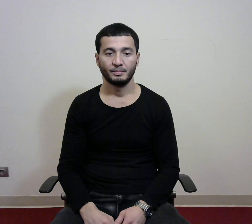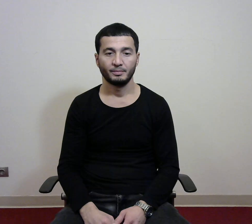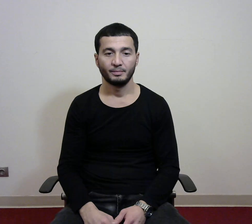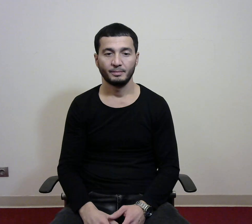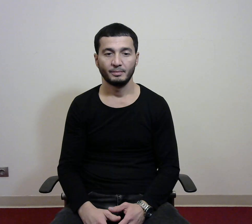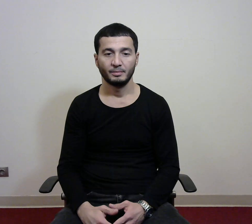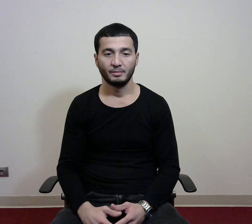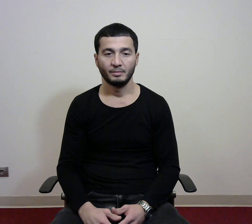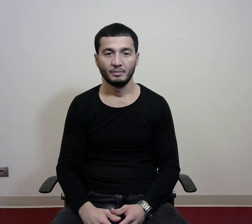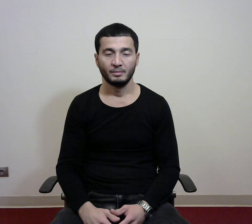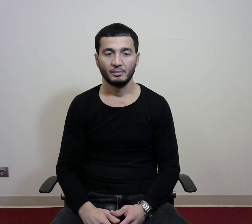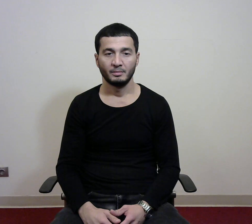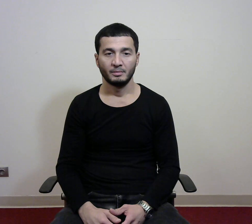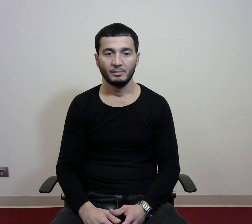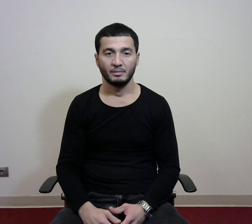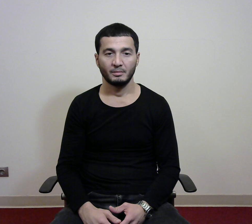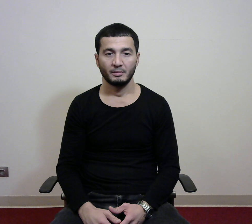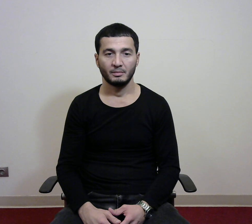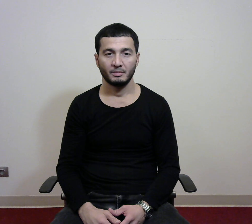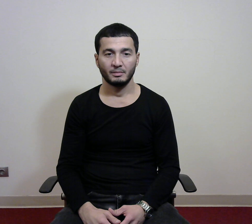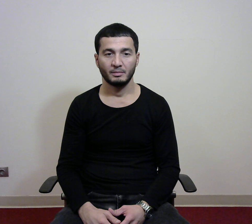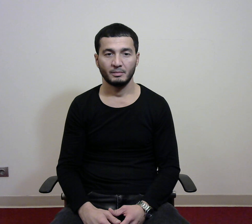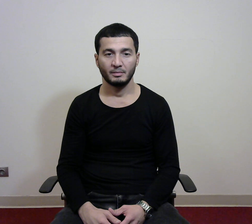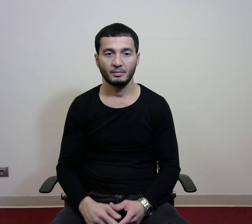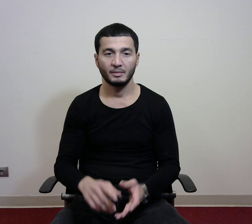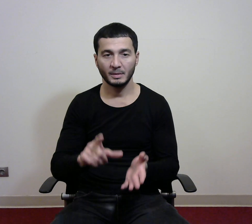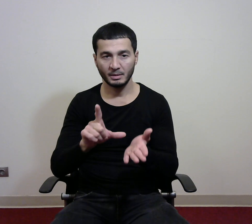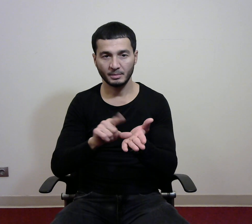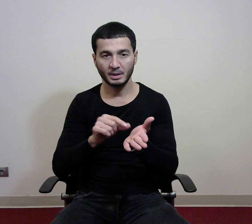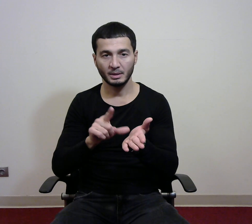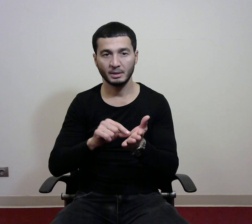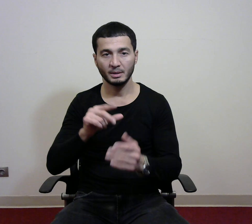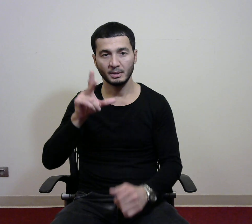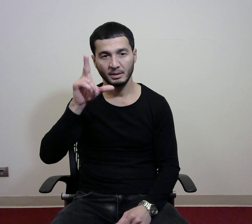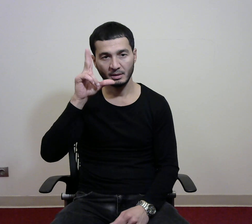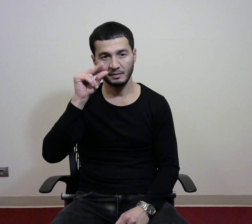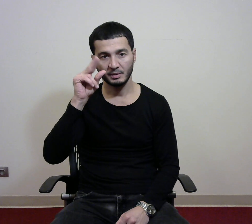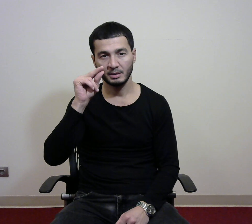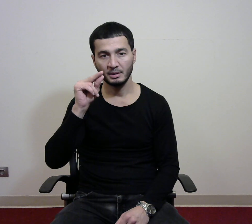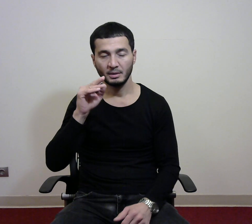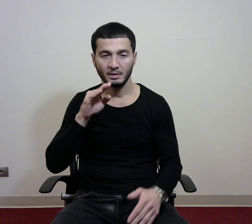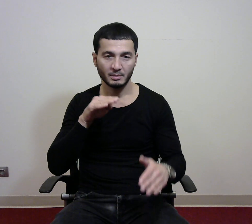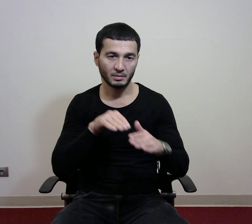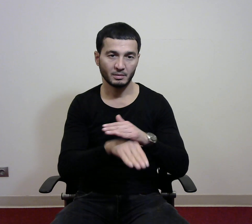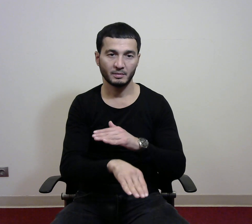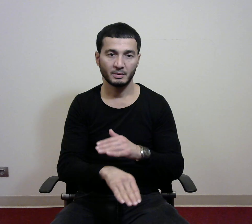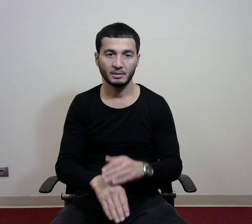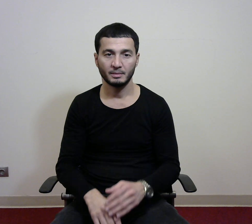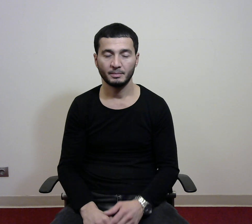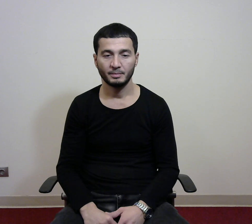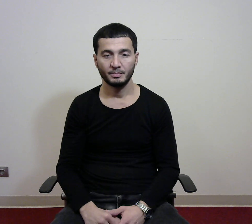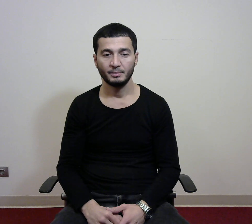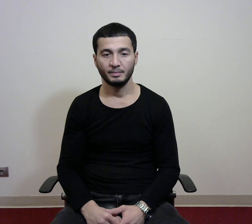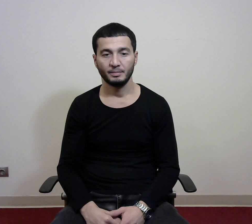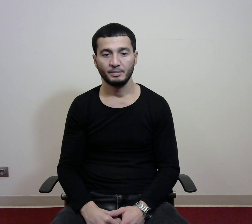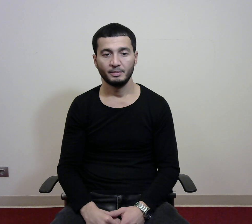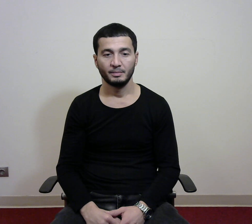Pensiyaya nə vaxt çıxacam?